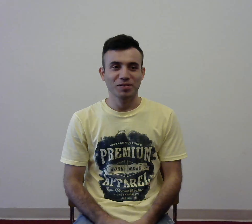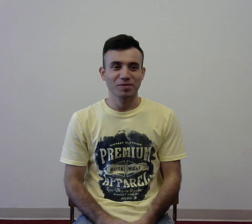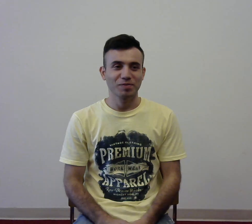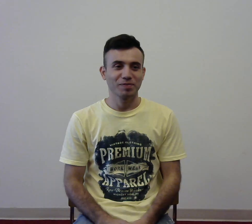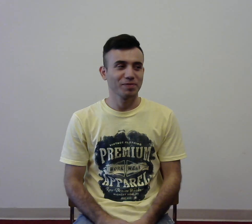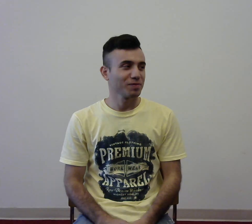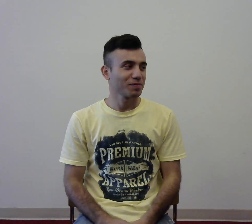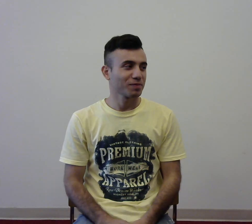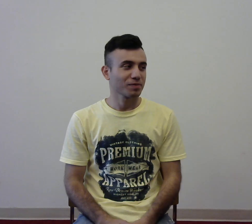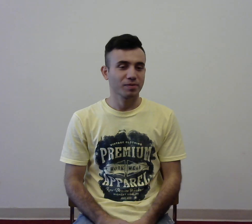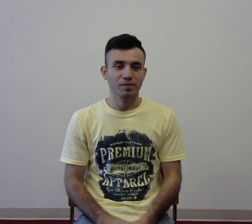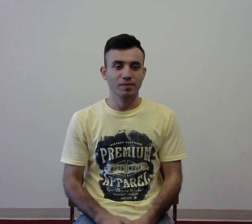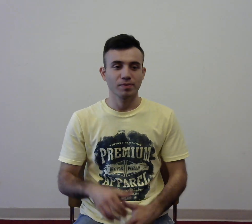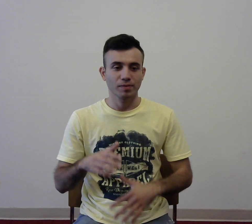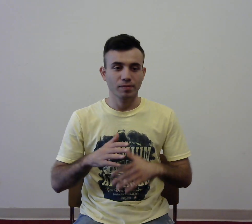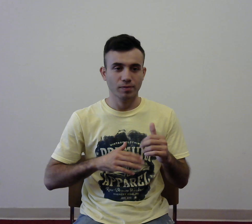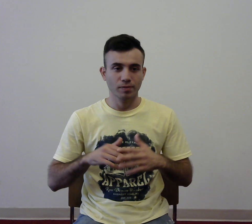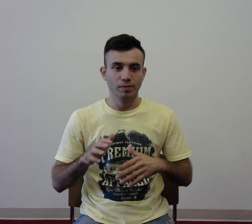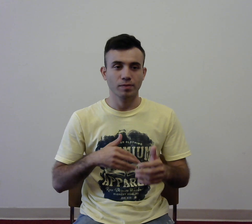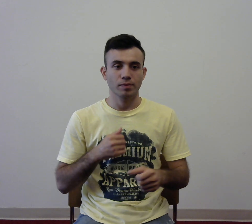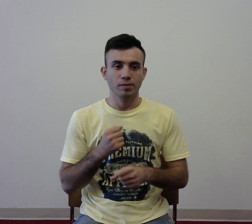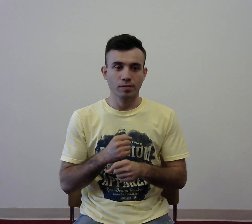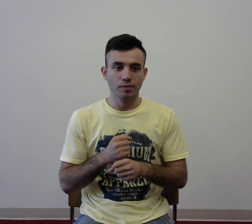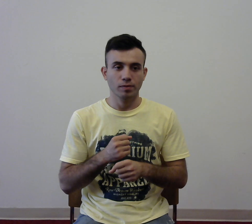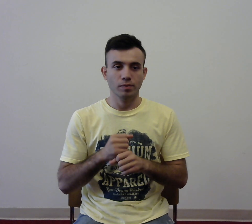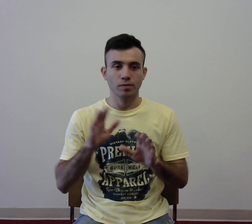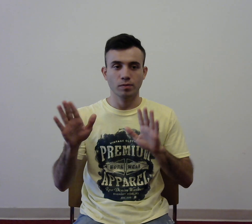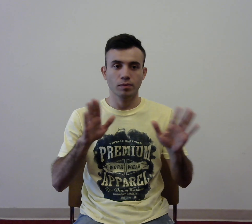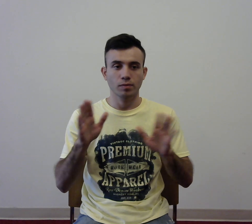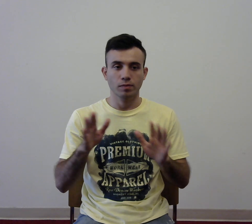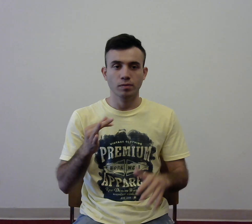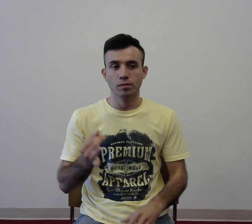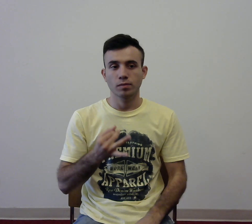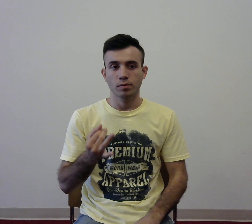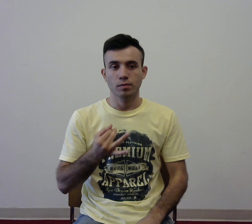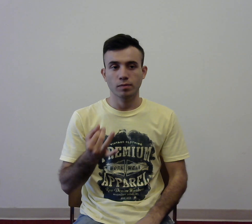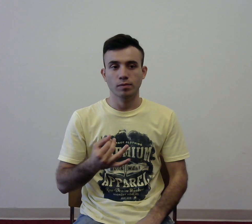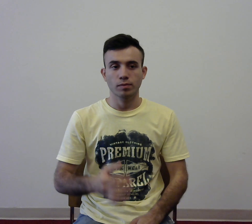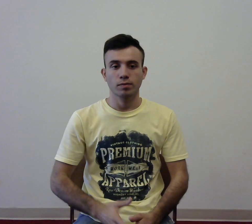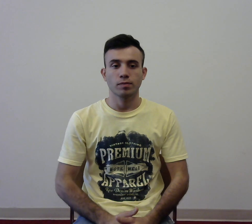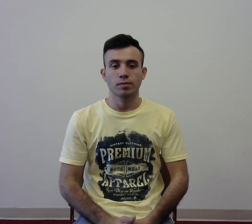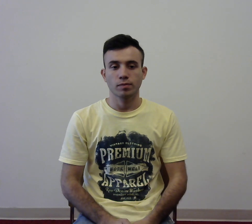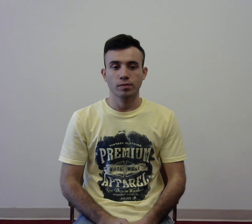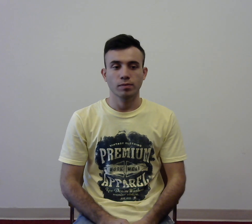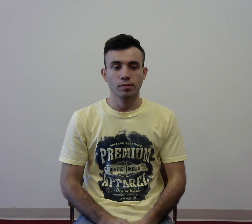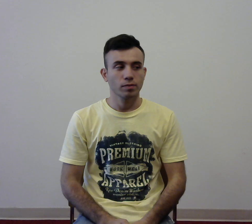Əl işləri sərgisi maraqlı idi